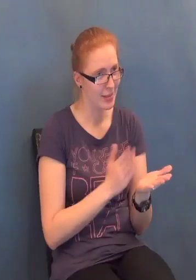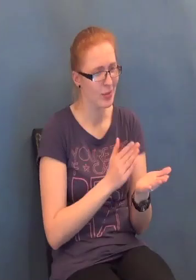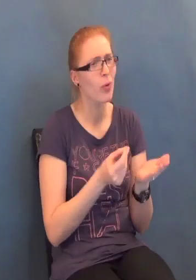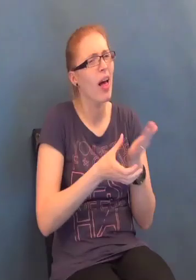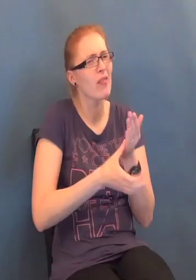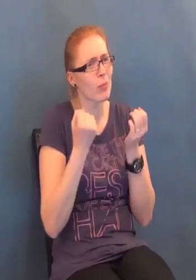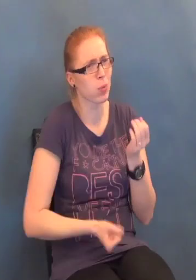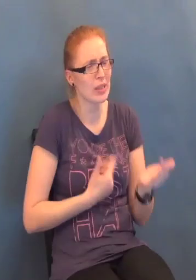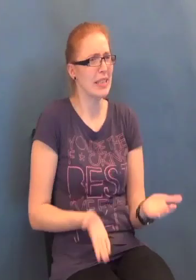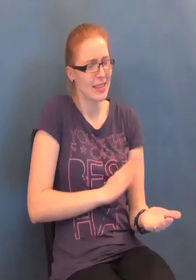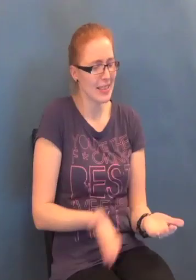Przejrzę kalendarz, jest taki gruby i ciężki.